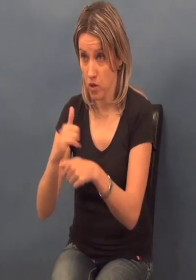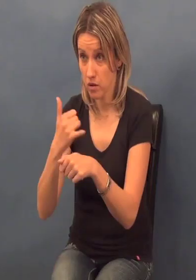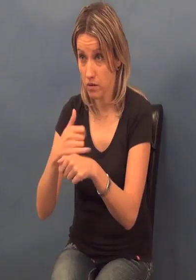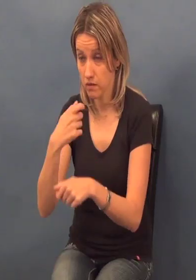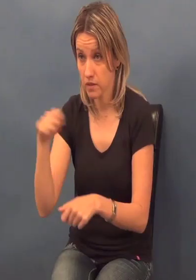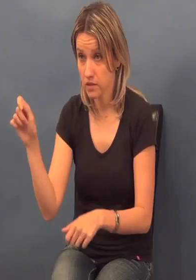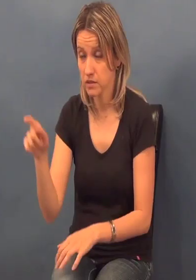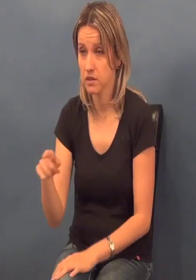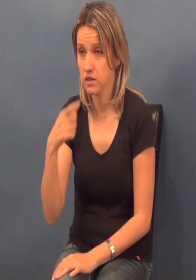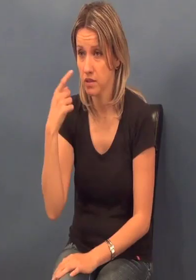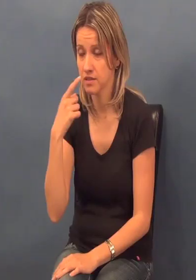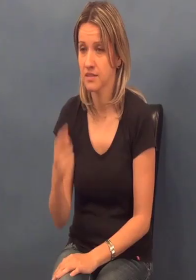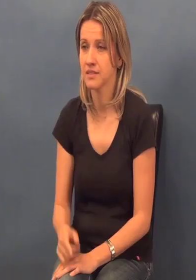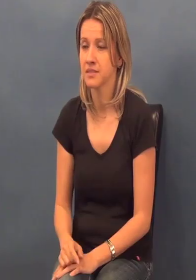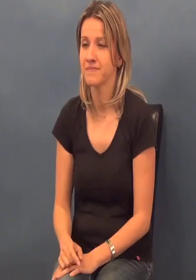W piątek wyjeżdżasz do Olsztyna.